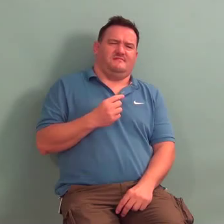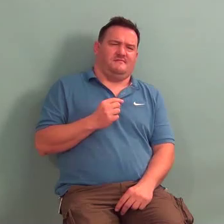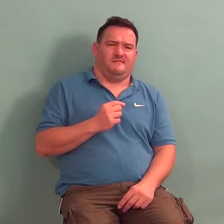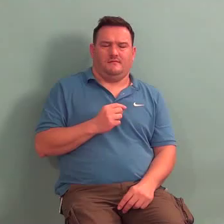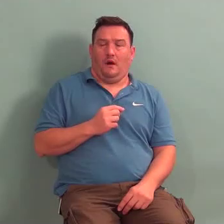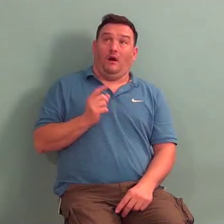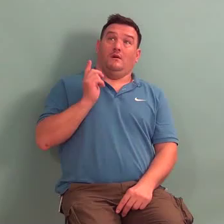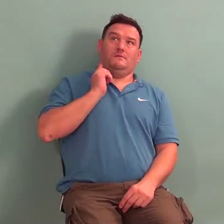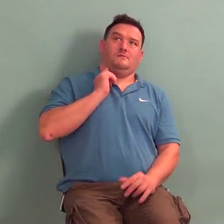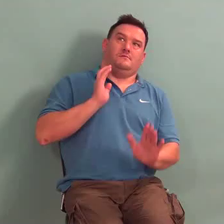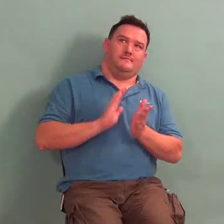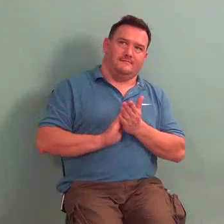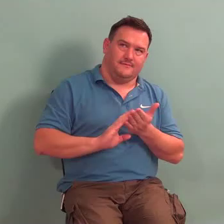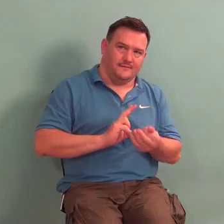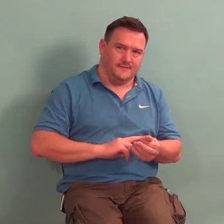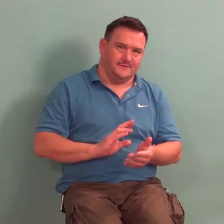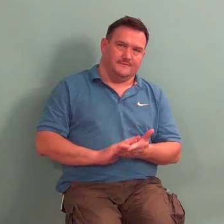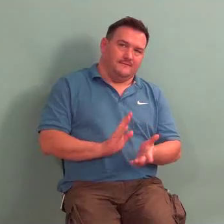Chaplin udaje, że nic się nie stało, przeprasza.